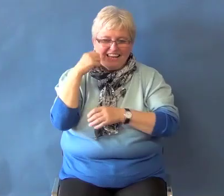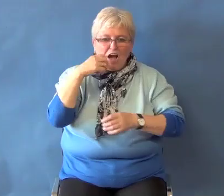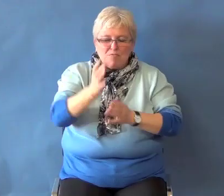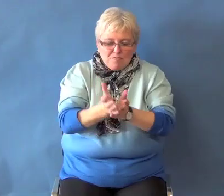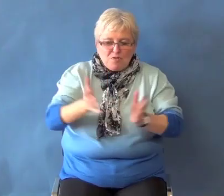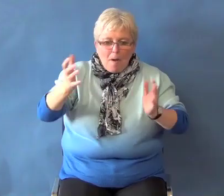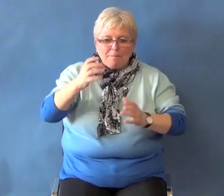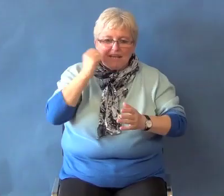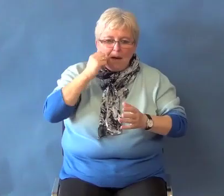Jabłka z miski.